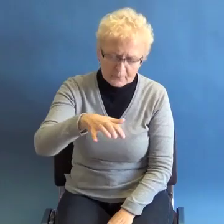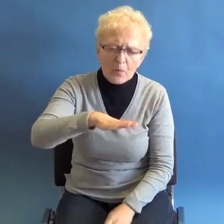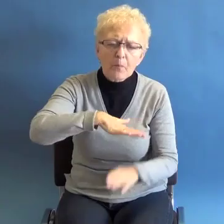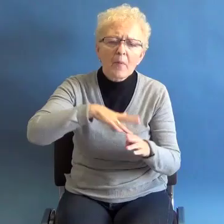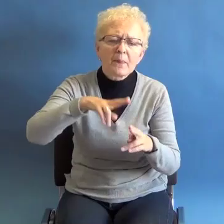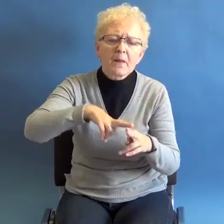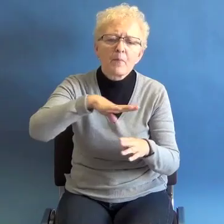Na polu.